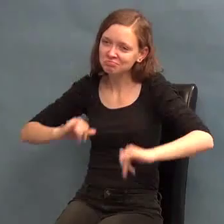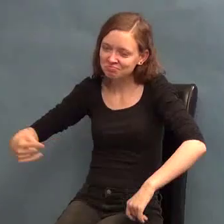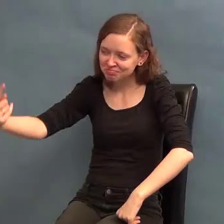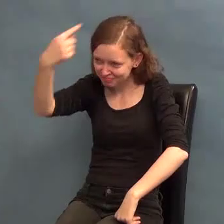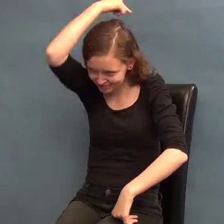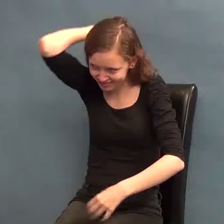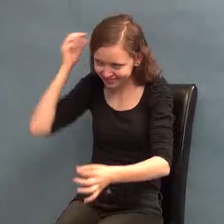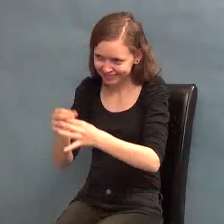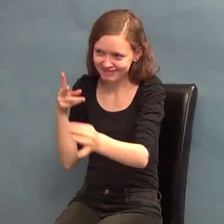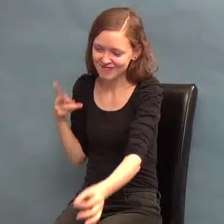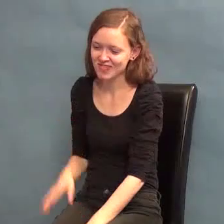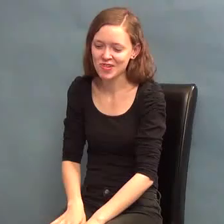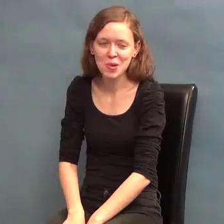Mały odważnie strzela w arbuza.